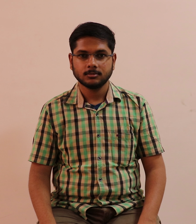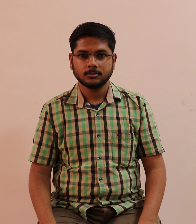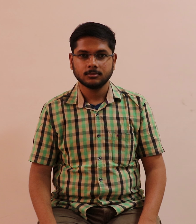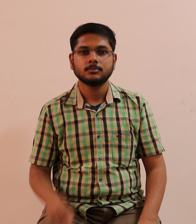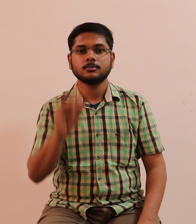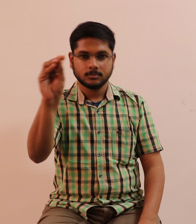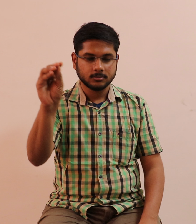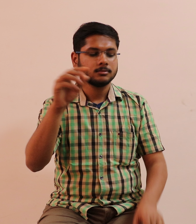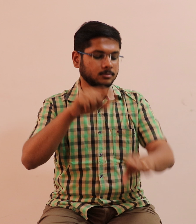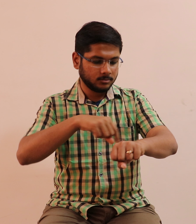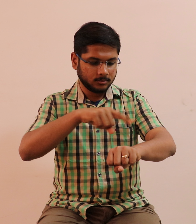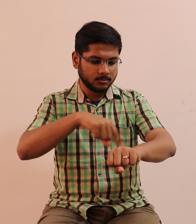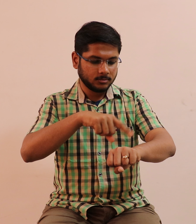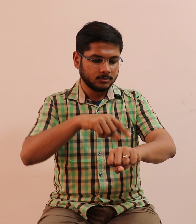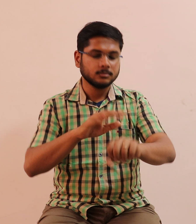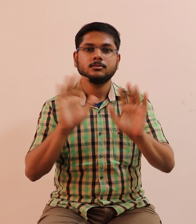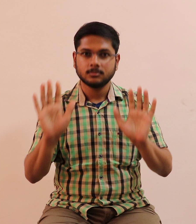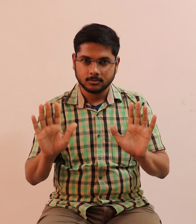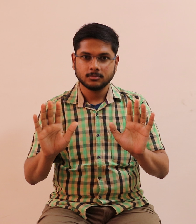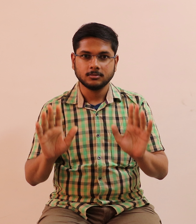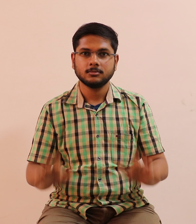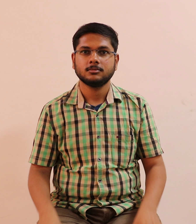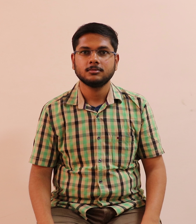let him take time